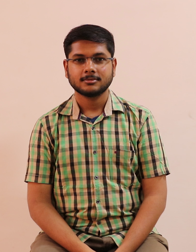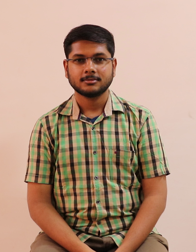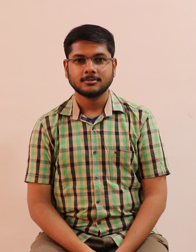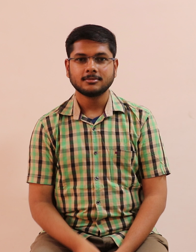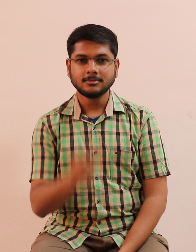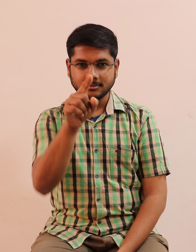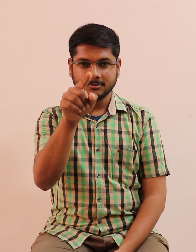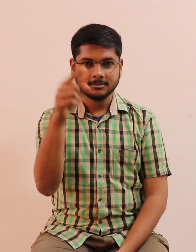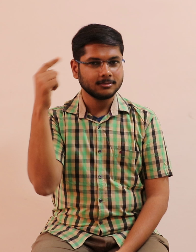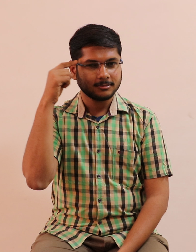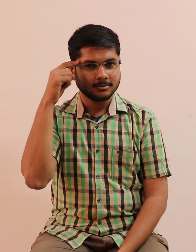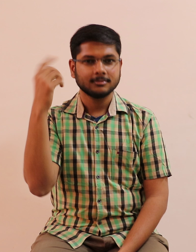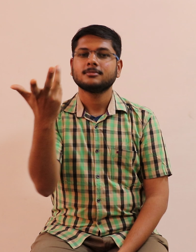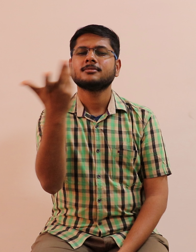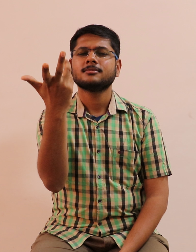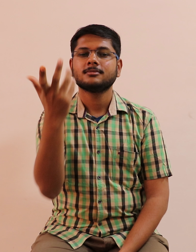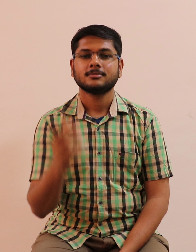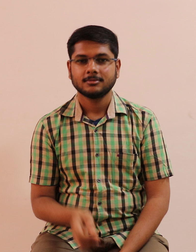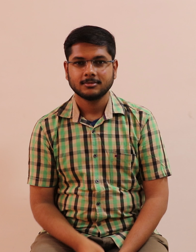what do you think